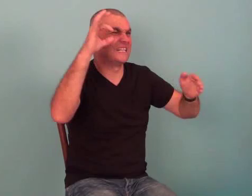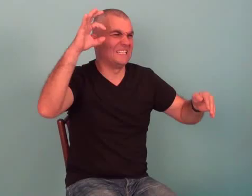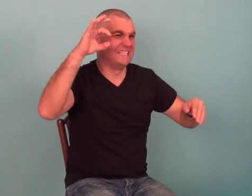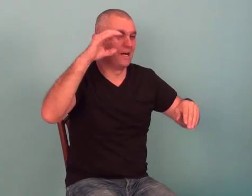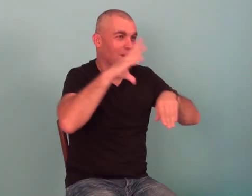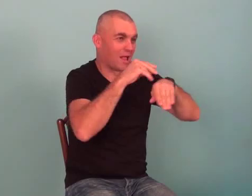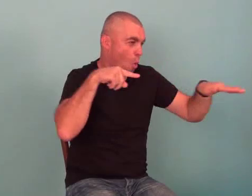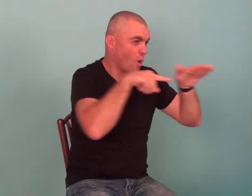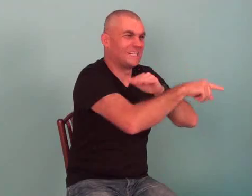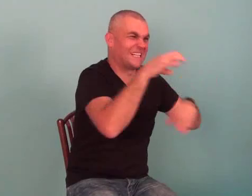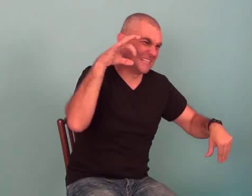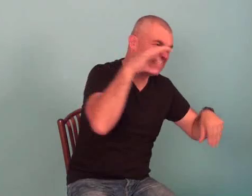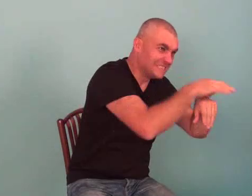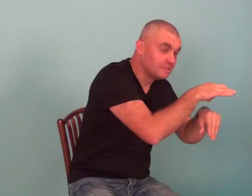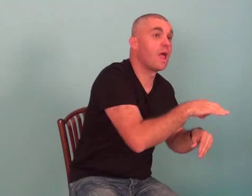Pies ucieka, a pszczoły lecą za nim.